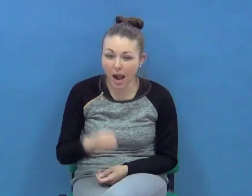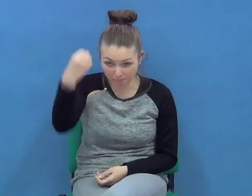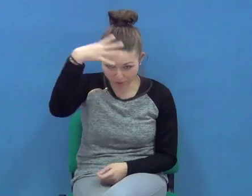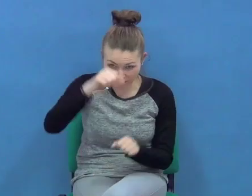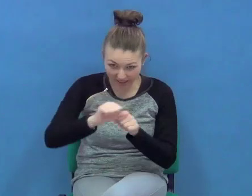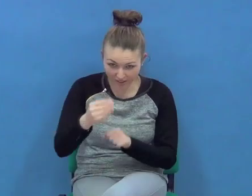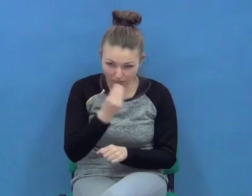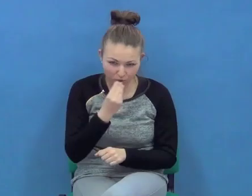Czy nad morzem jest prysznic?